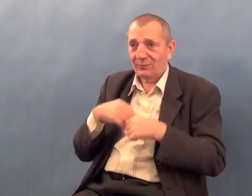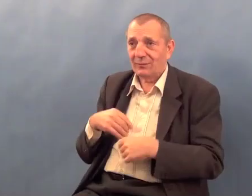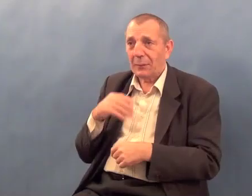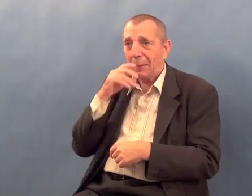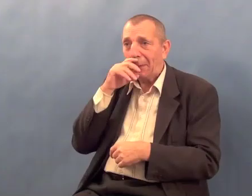Zakłada na siebie.